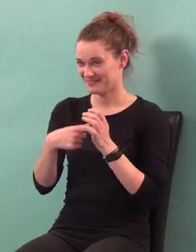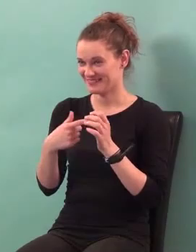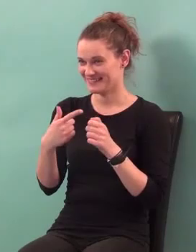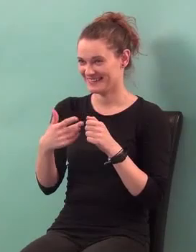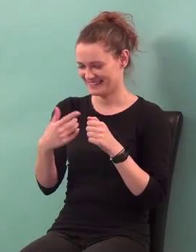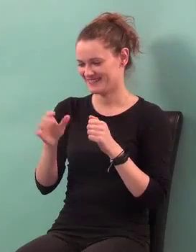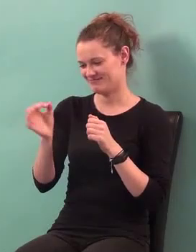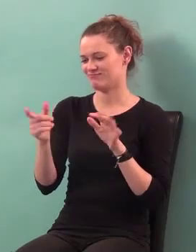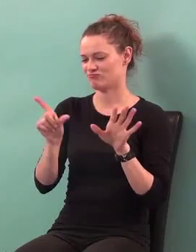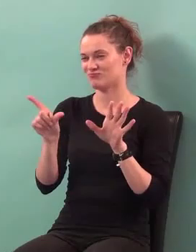Dwudziesty piąty, zgadza się, o siódmej.